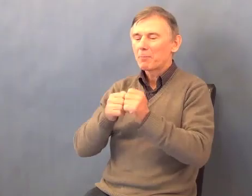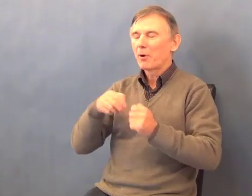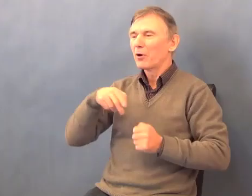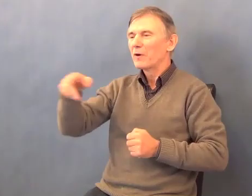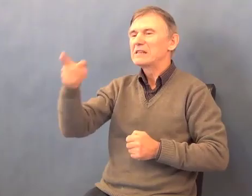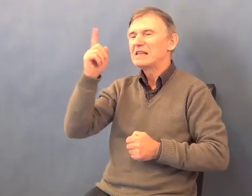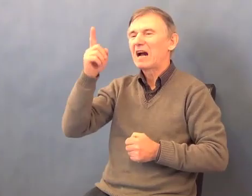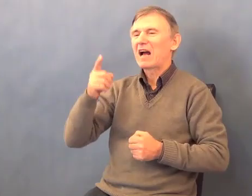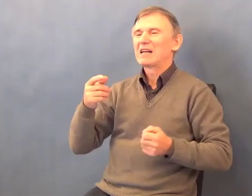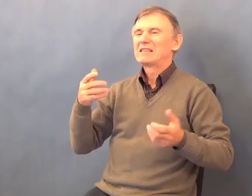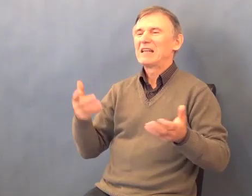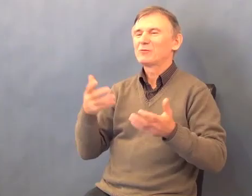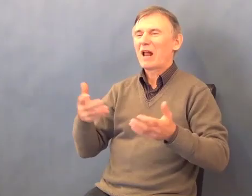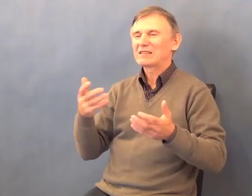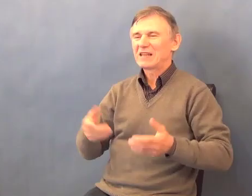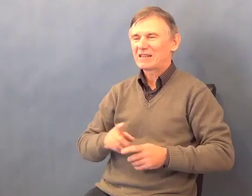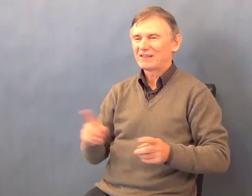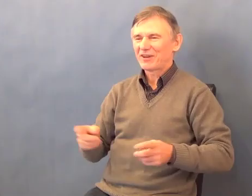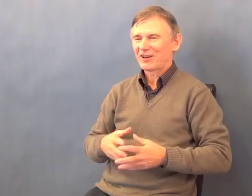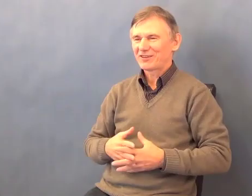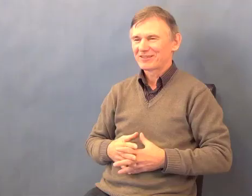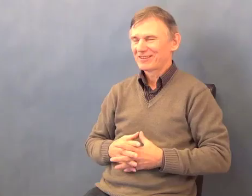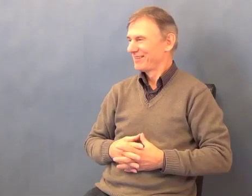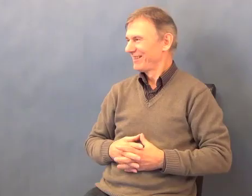Albo jest zakaz napastowania?